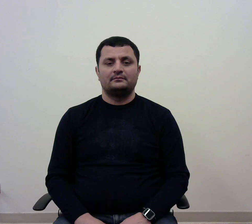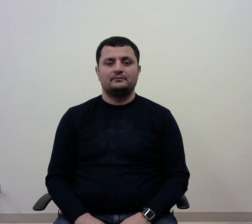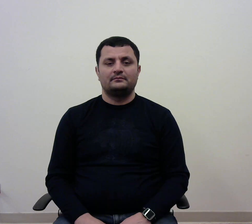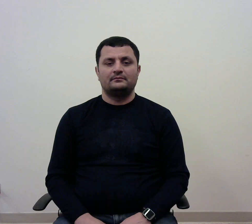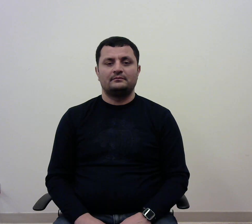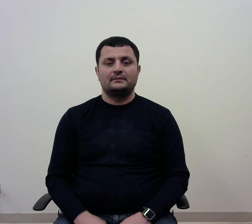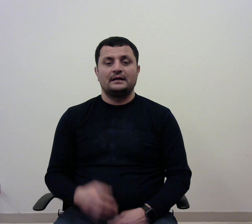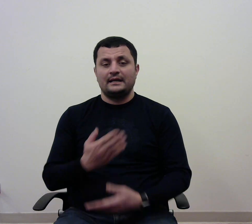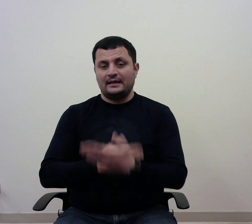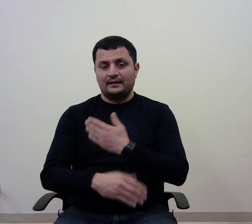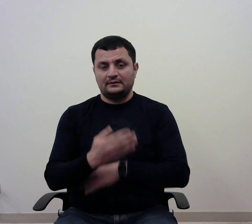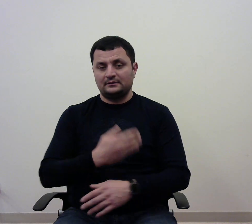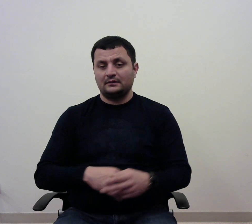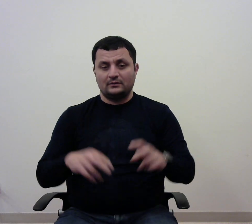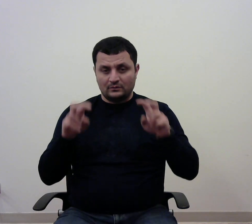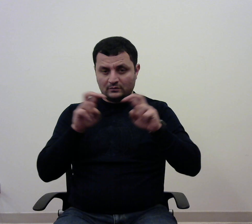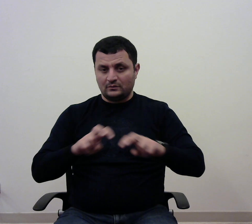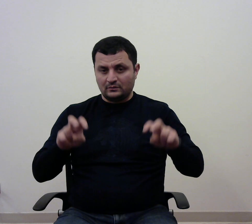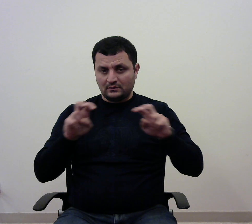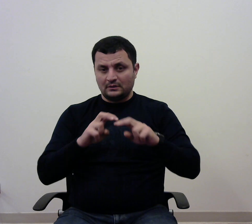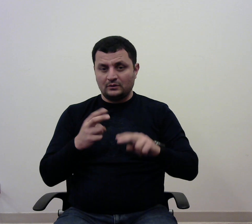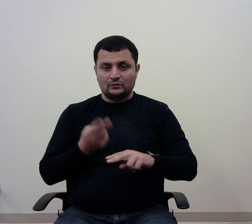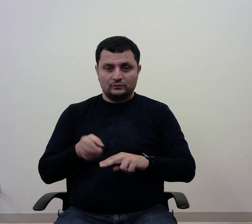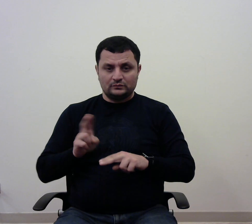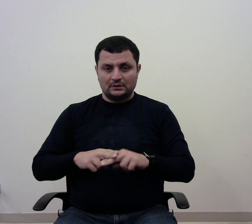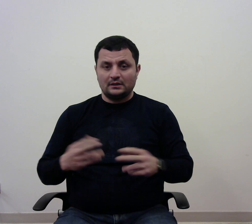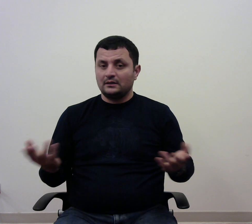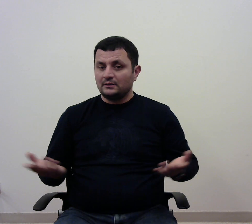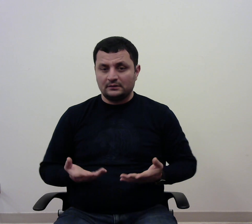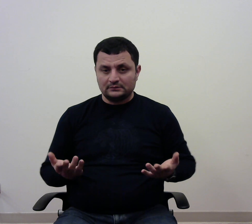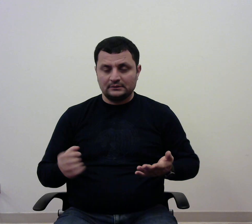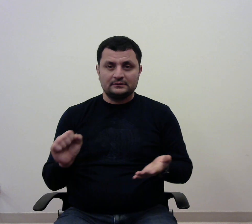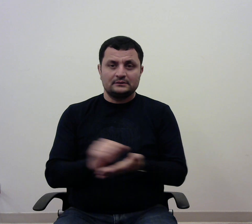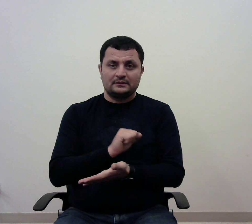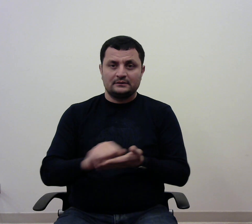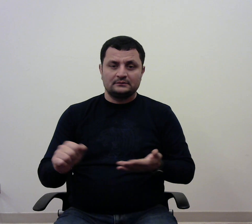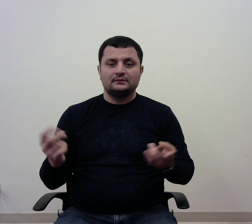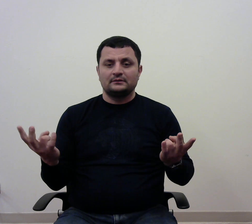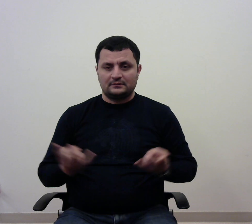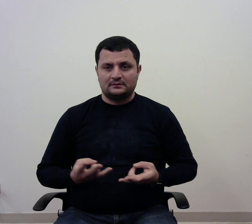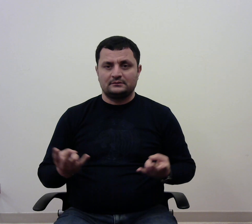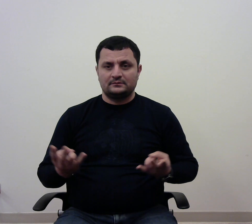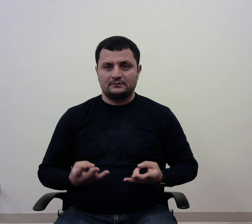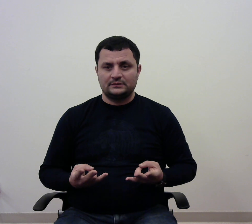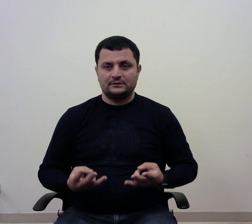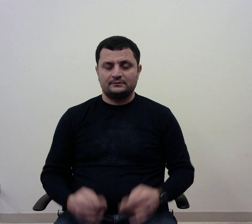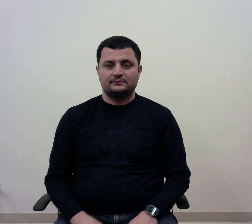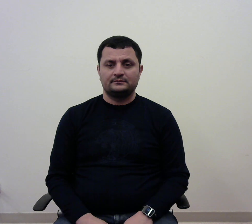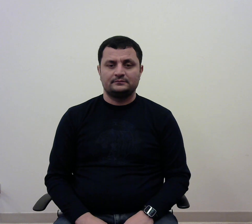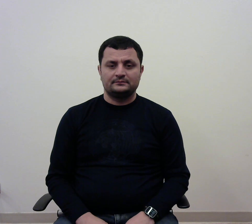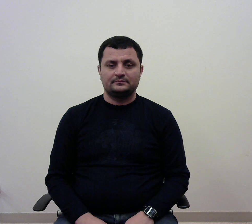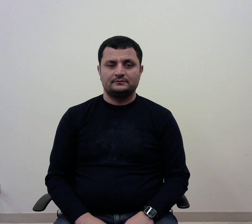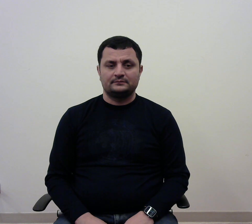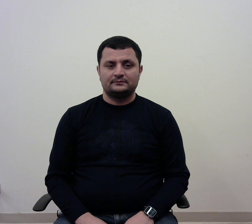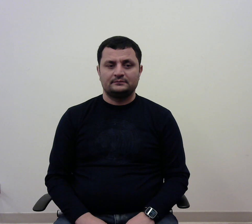Əlilliyin müəyyən edilməsi üçün hansı sənədlər lazımdır